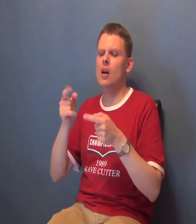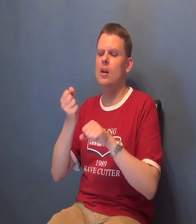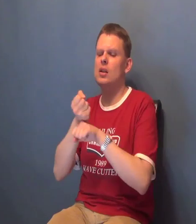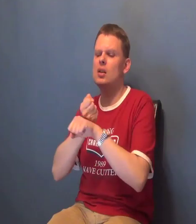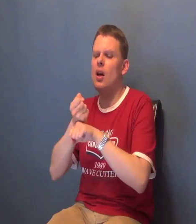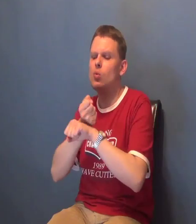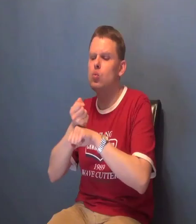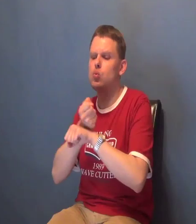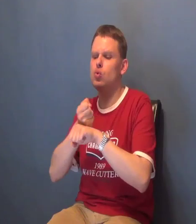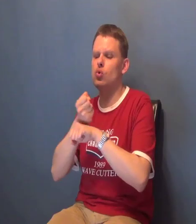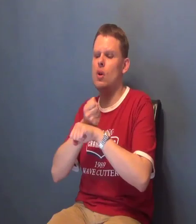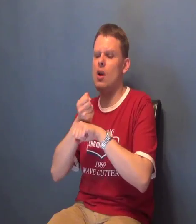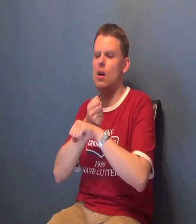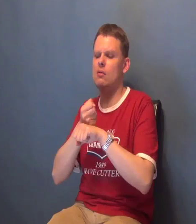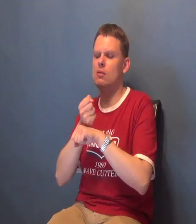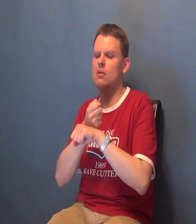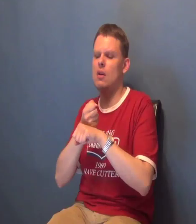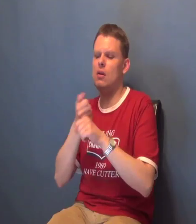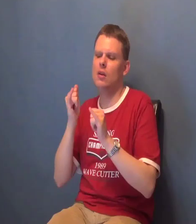Jest zatrucie.